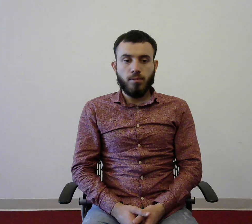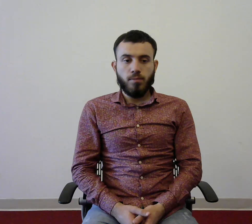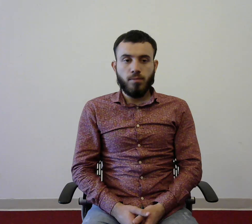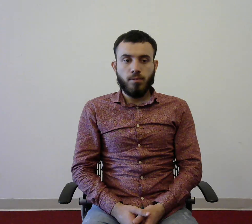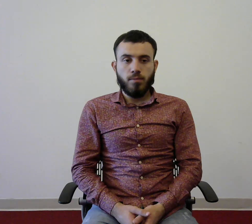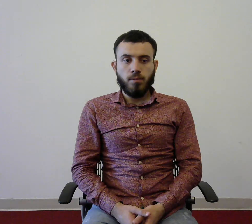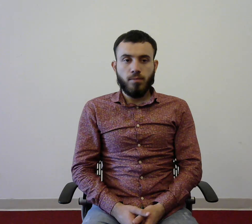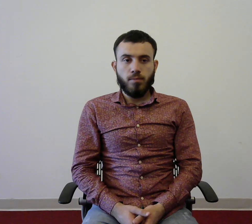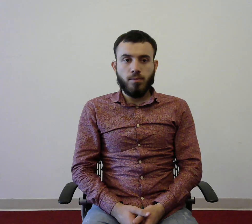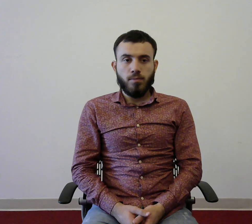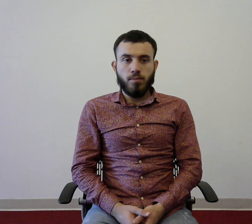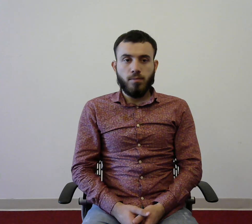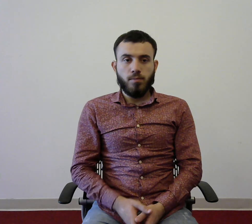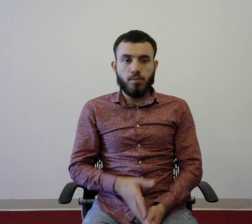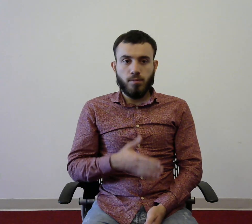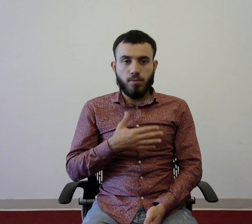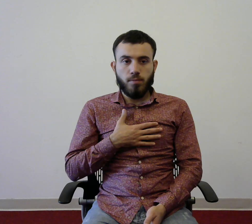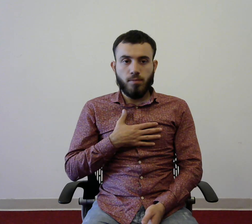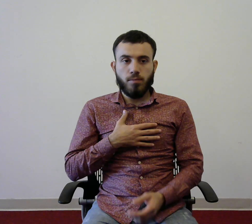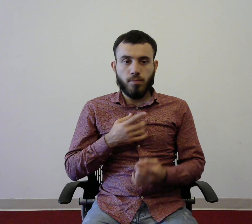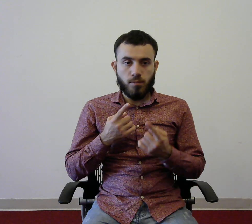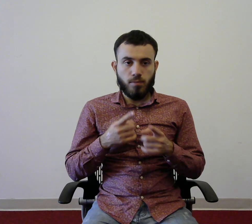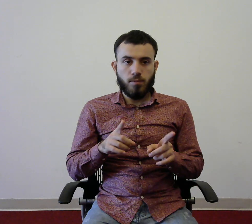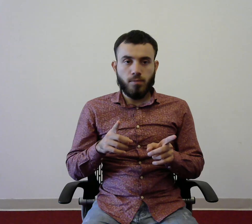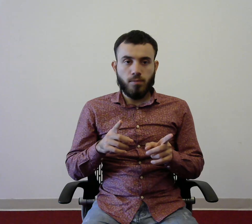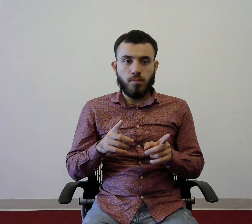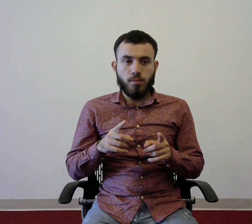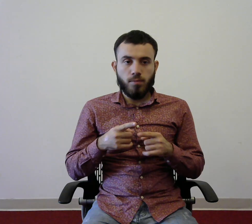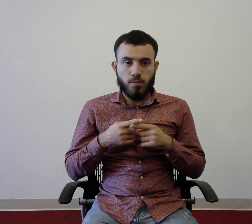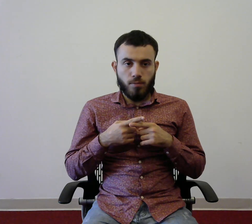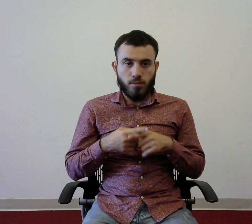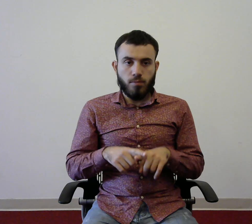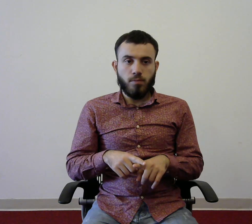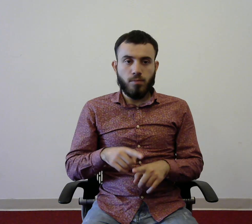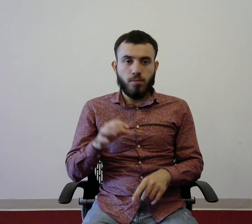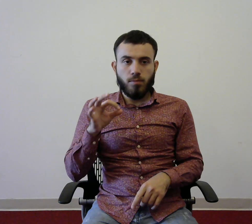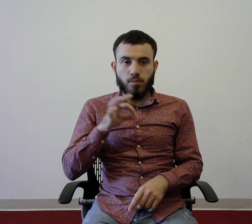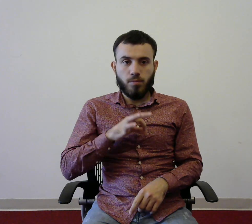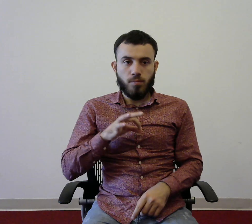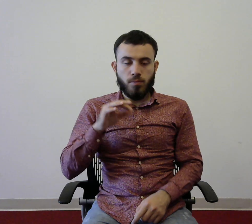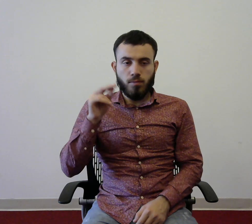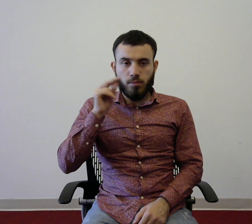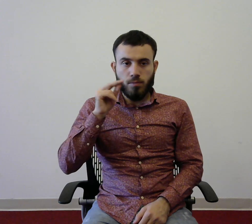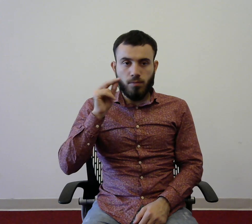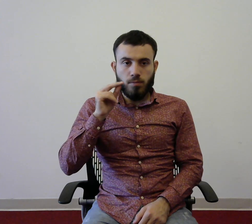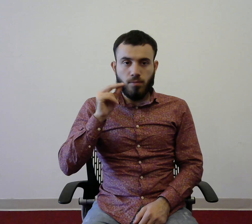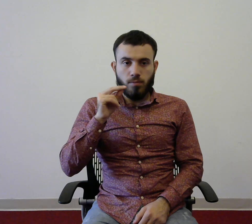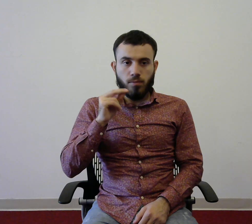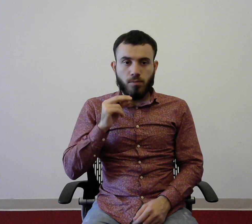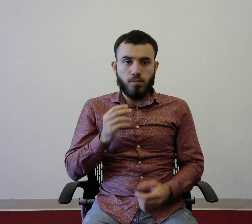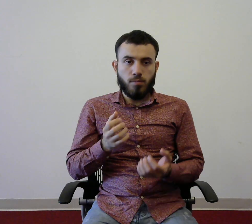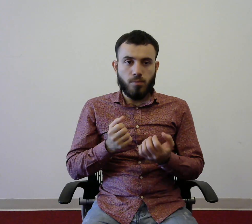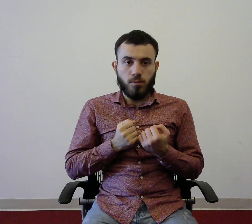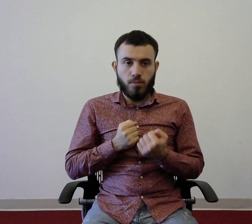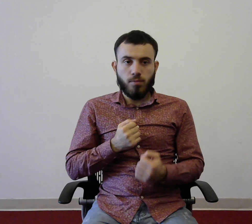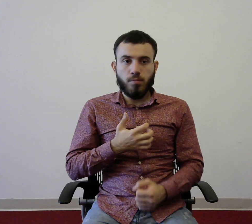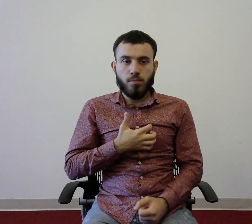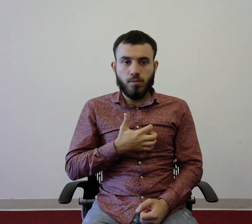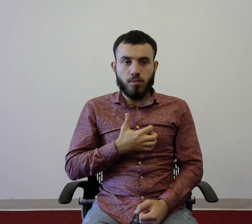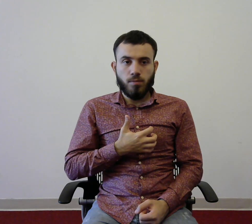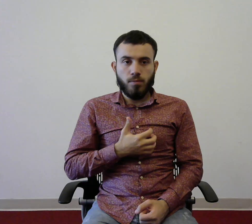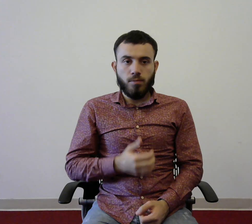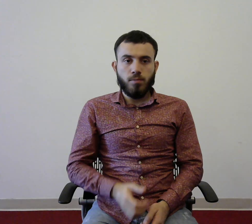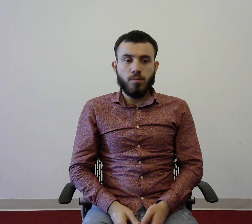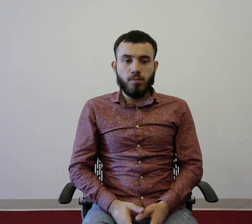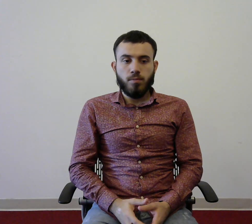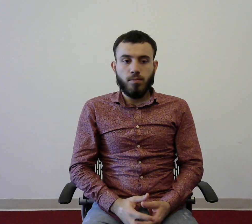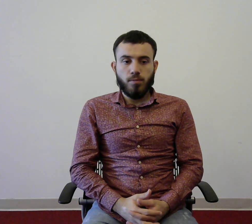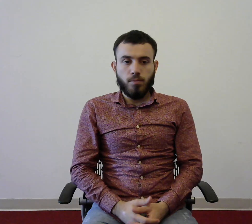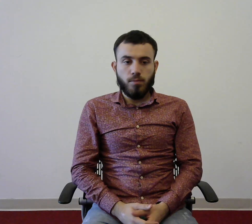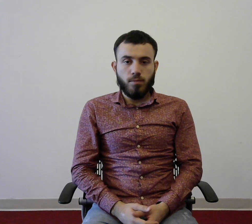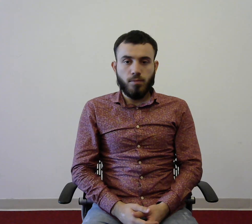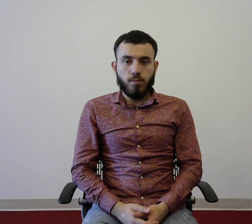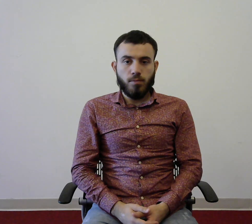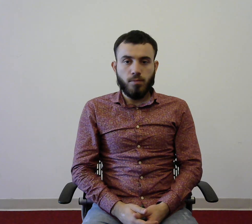Mən fərqli ixtisas üzrə təhsil almaq istəyirəm